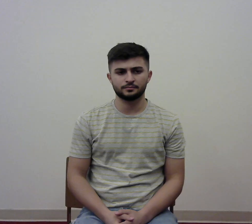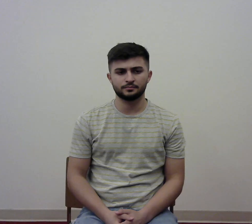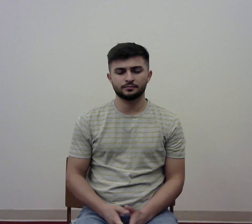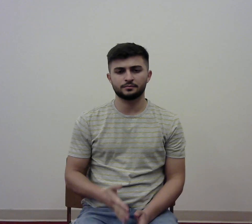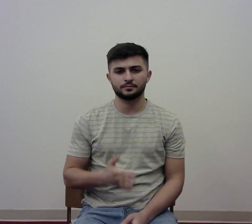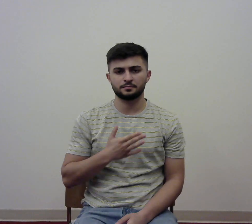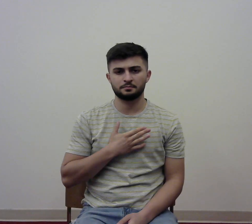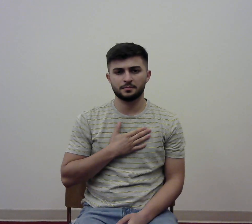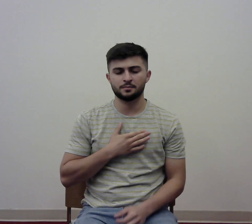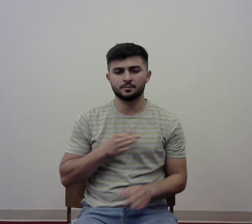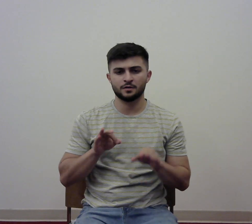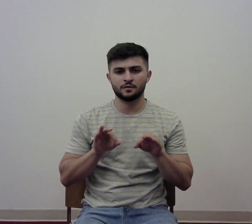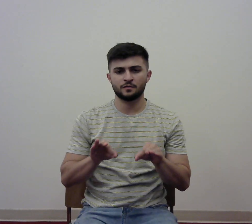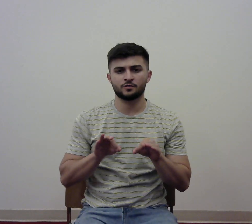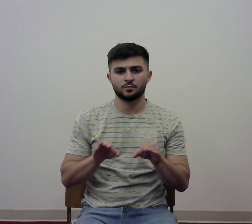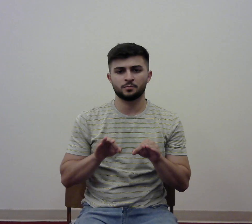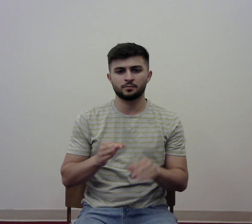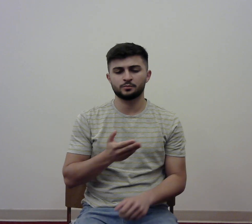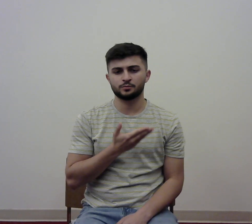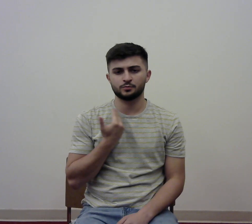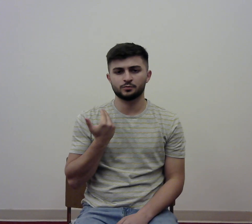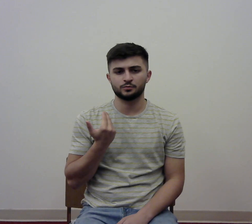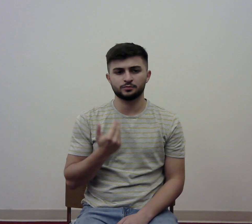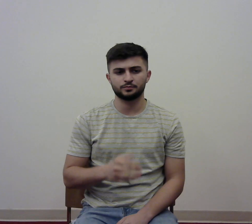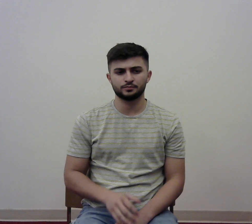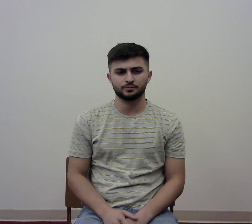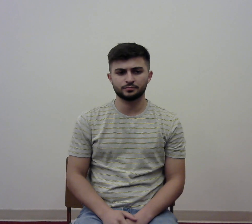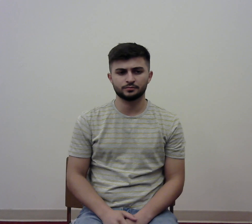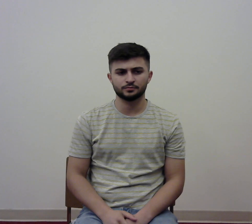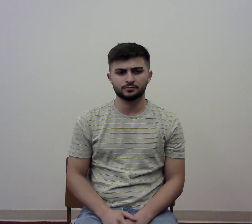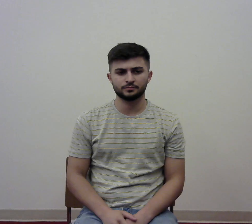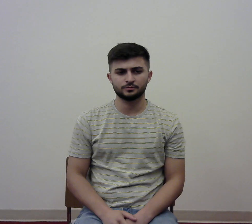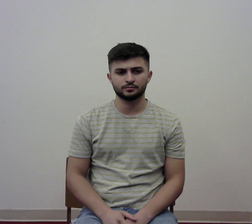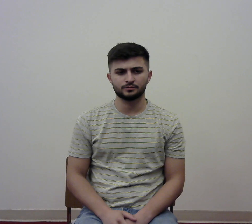Mənim avtomobilim yoxdur